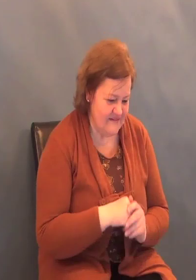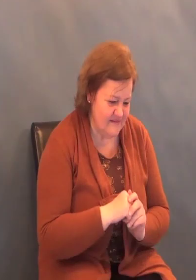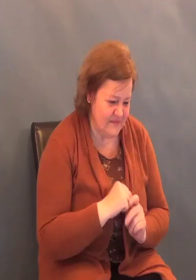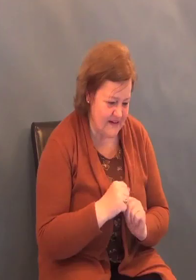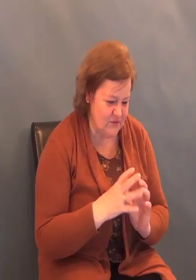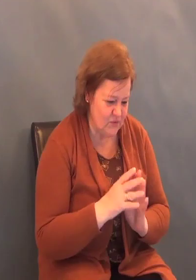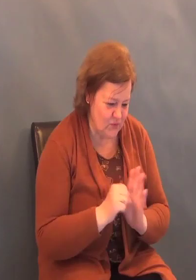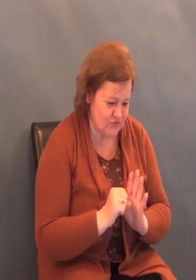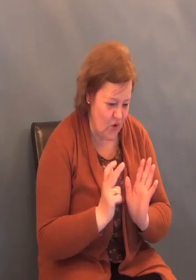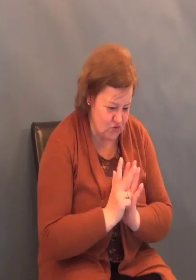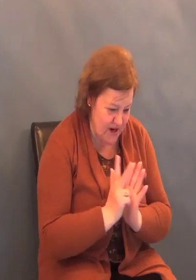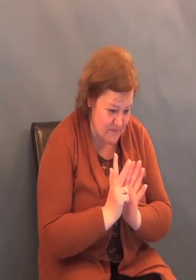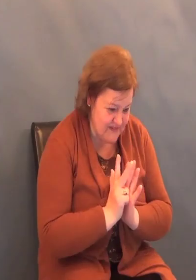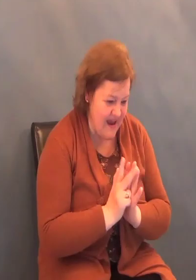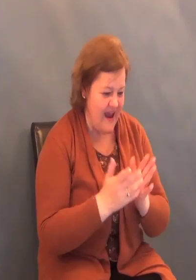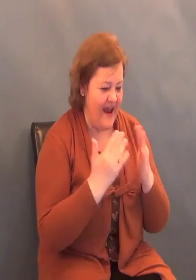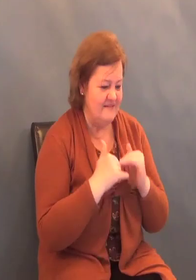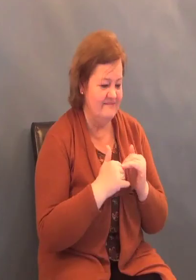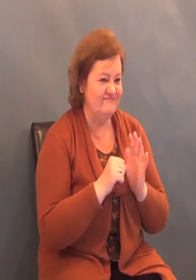Praca od dziesiątej do osiemnastej, a dalej...